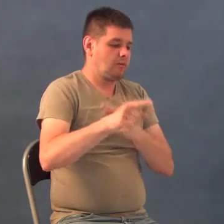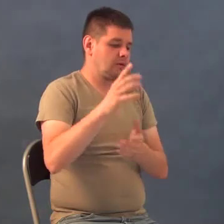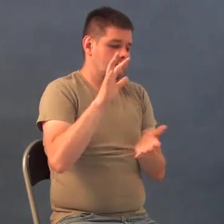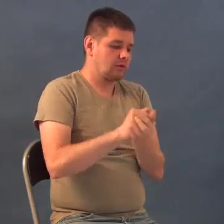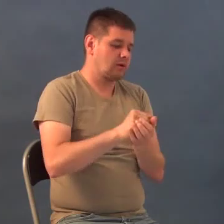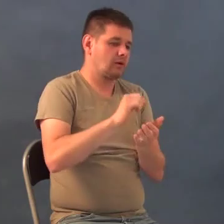Czwartek.